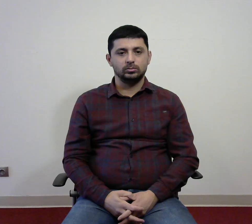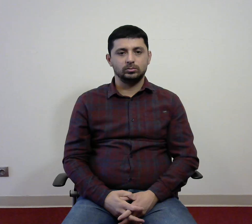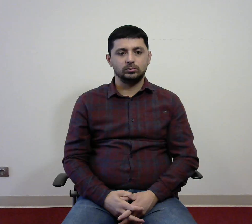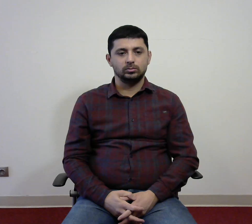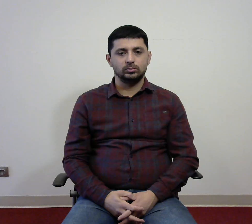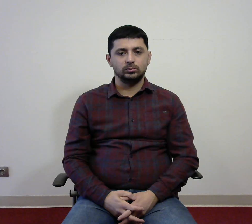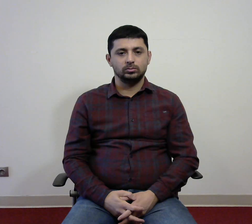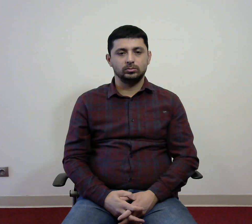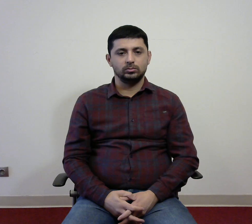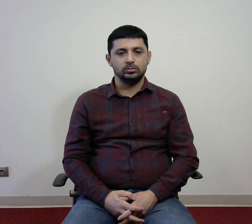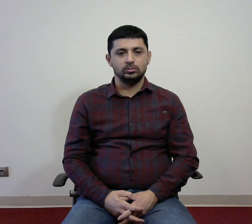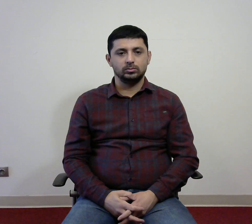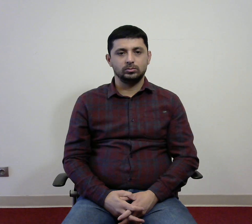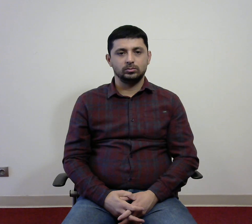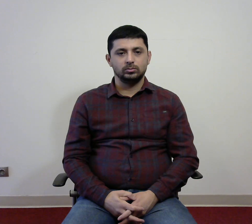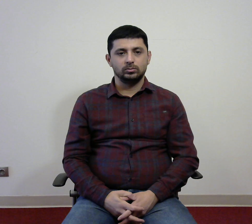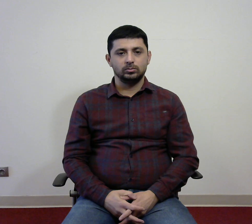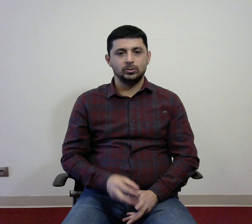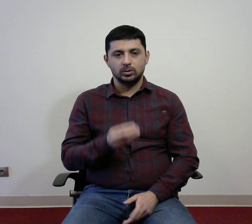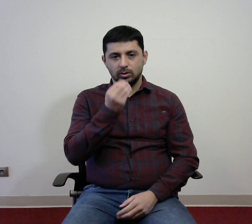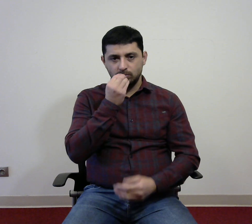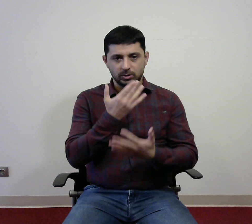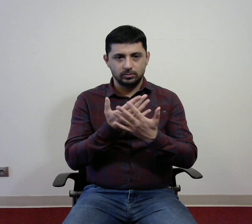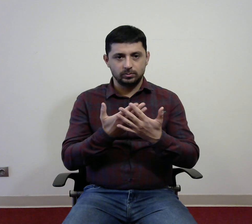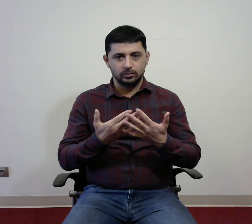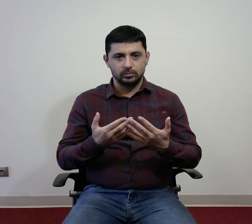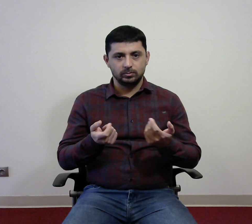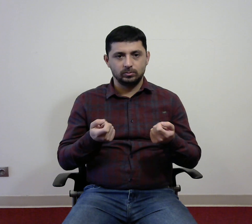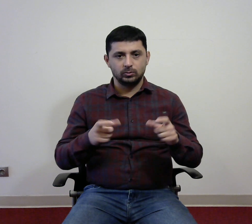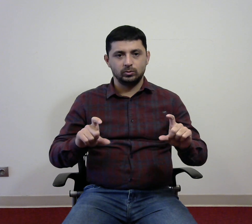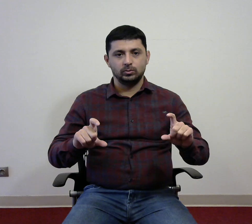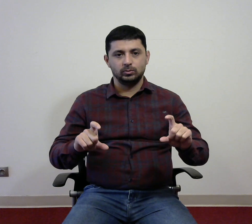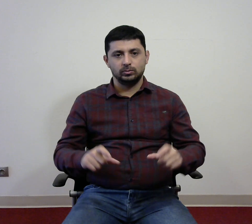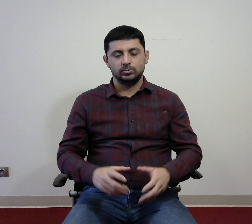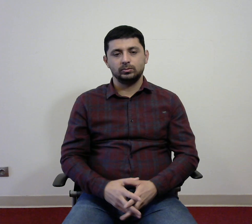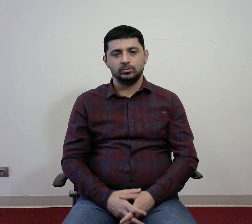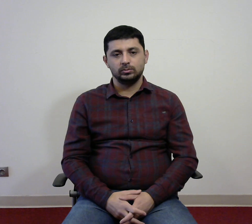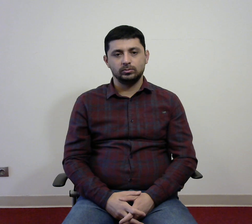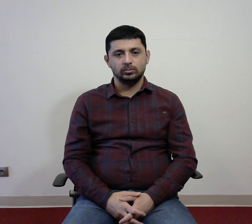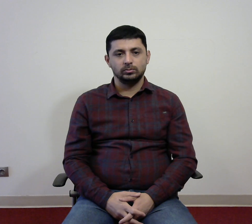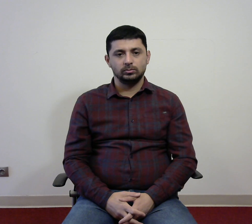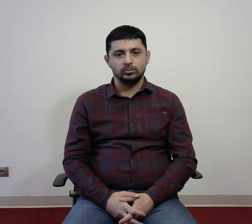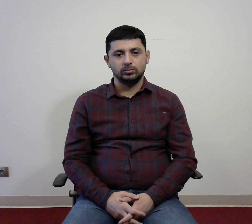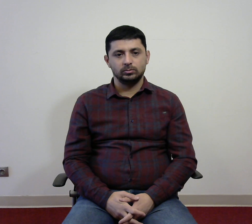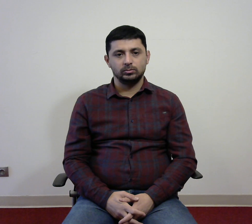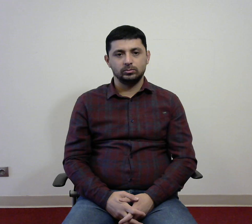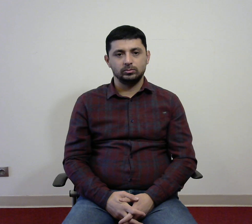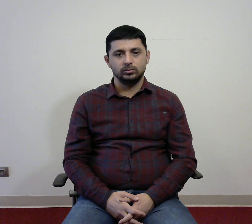Ərzaq bahalaşıb